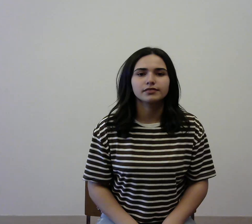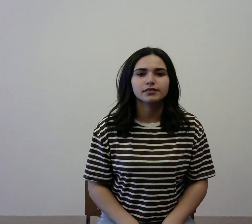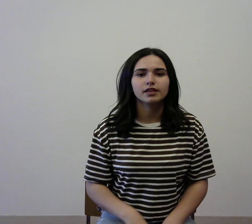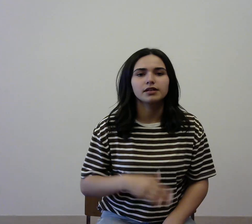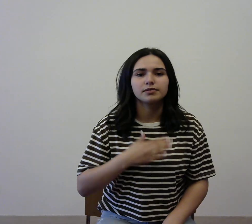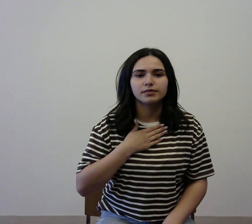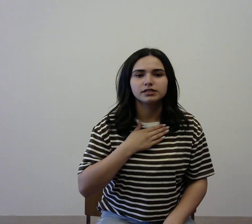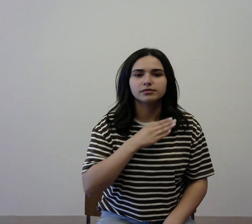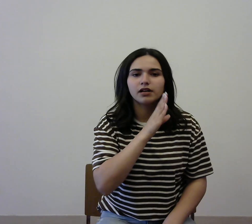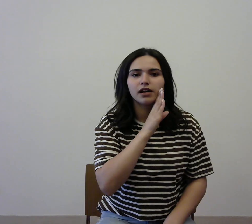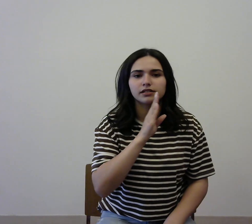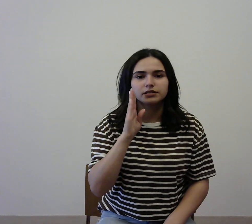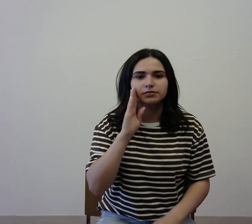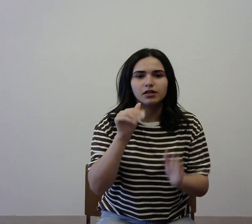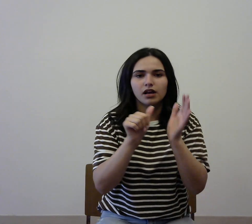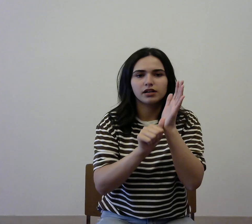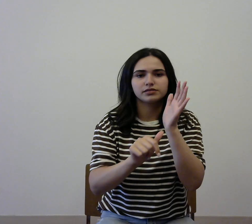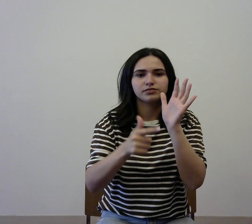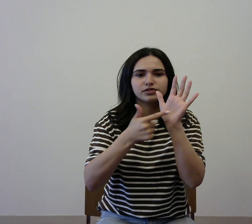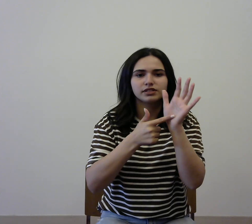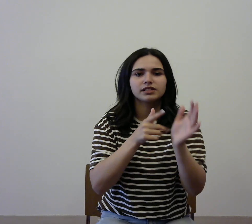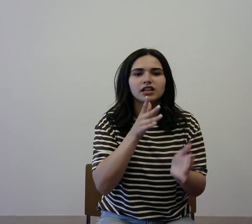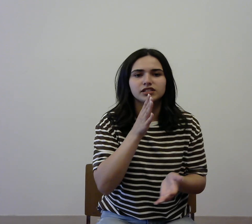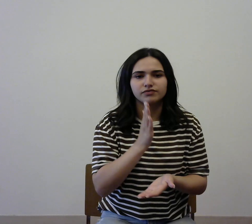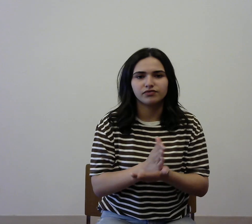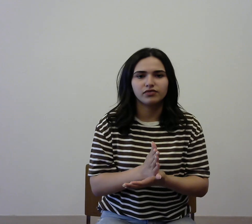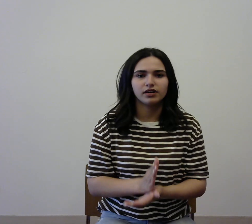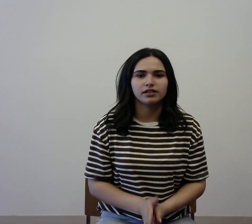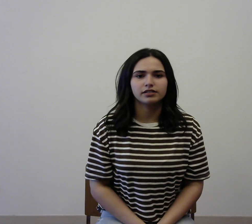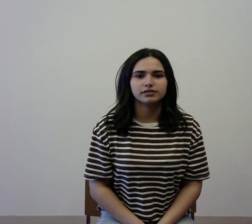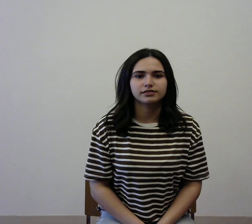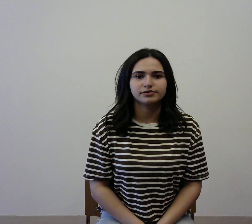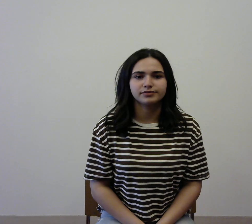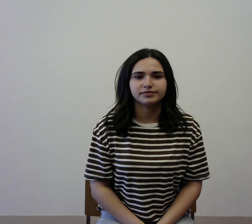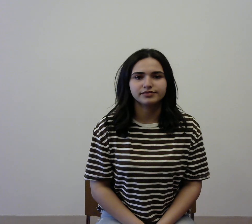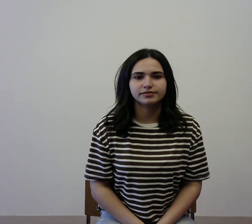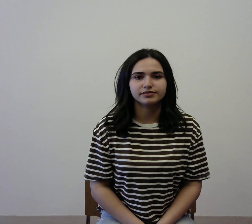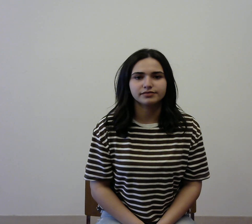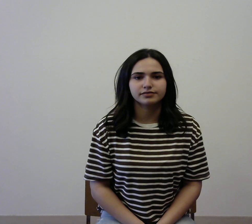Mənim anamın 67 yaşı var